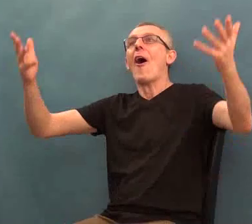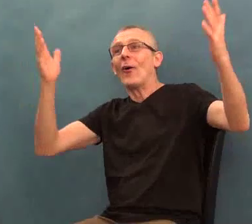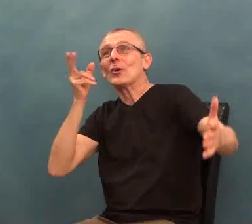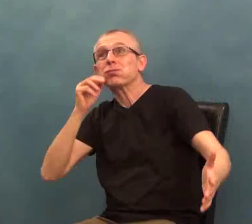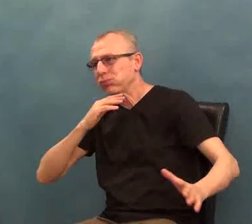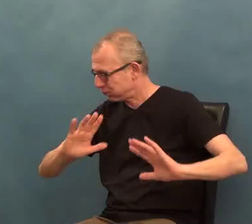Przywitali go pytaniem czy ma już dosyć spania.